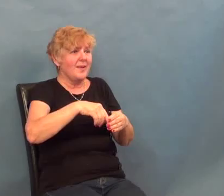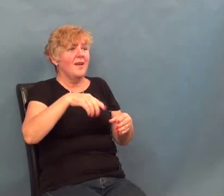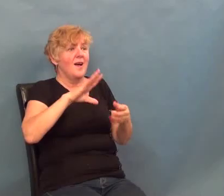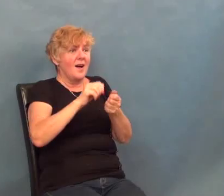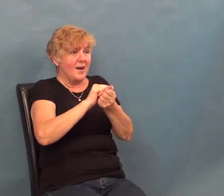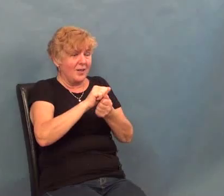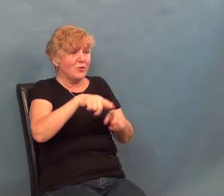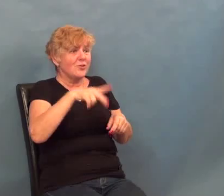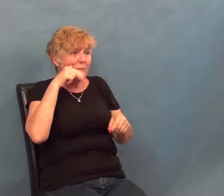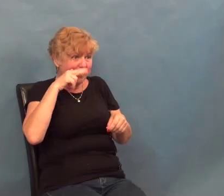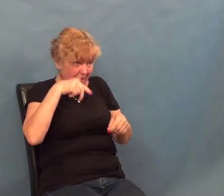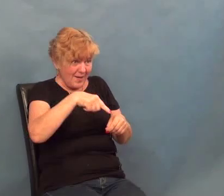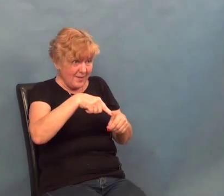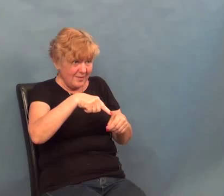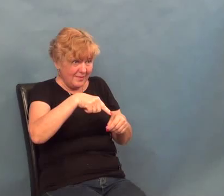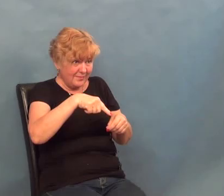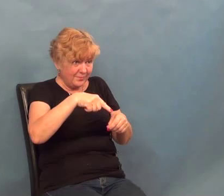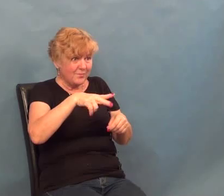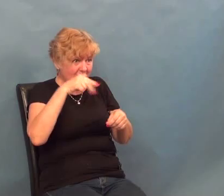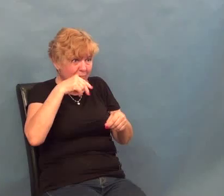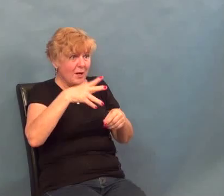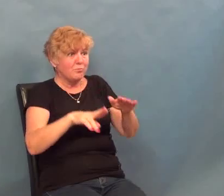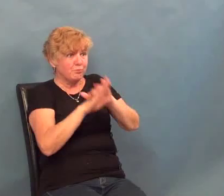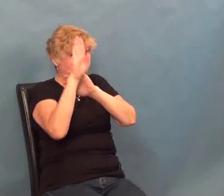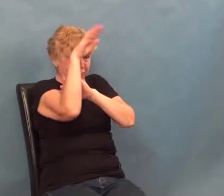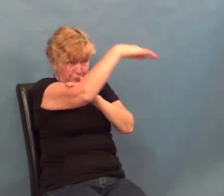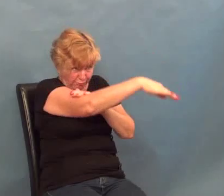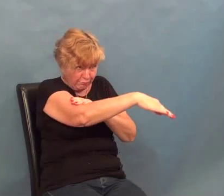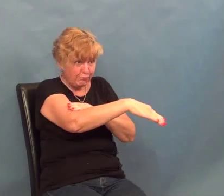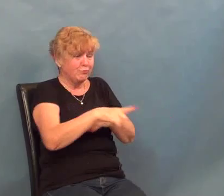Ale żaba wyskoczyła i uciekła.